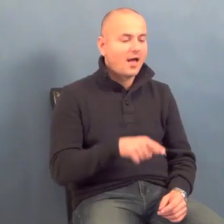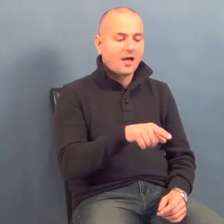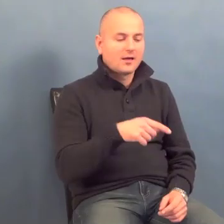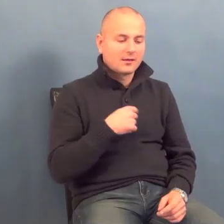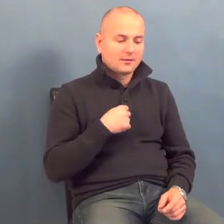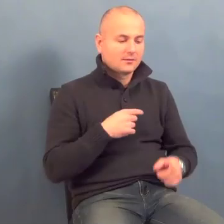To.